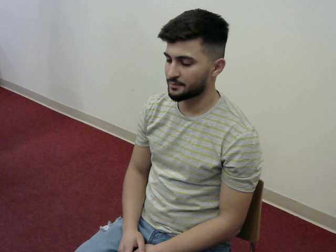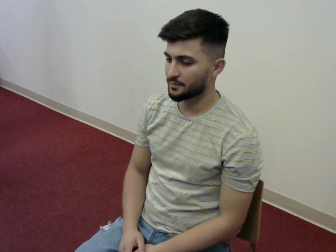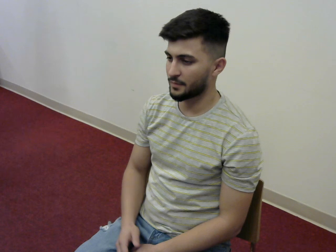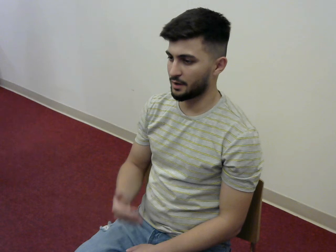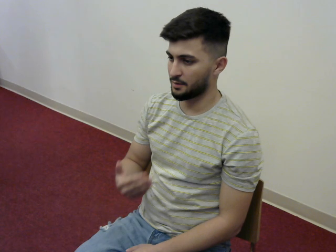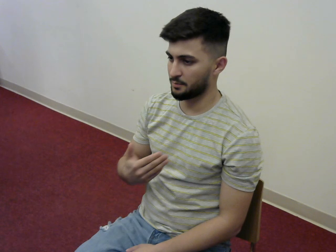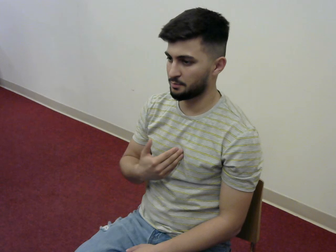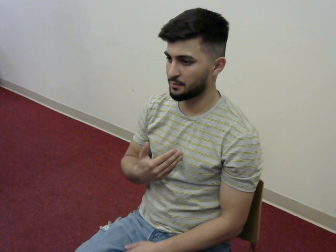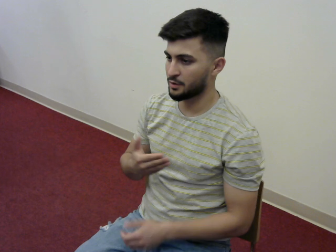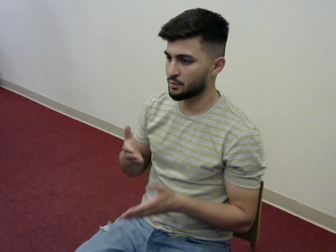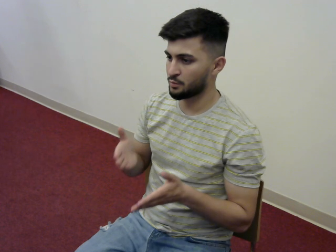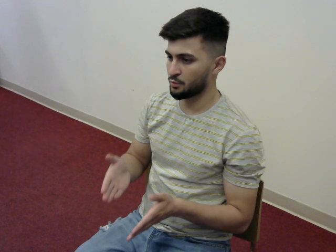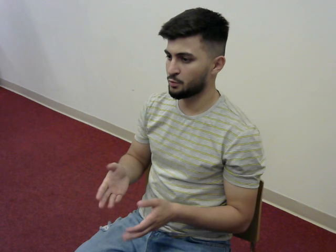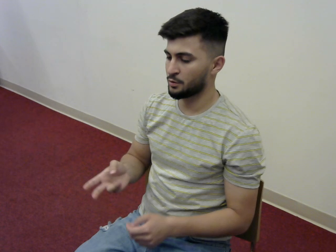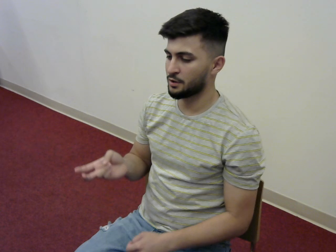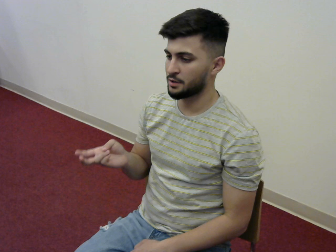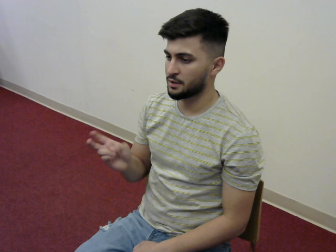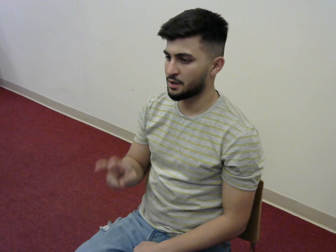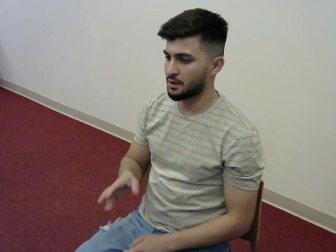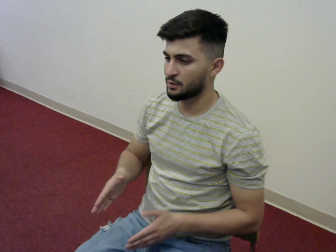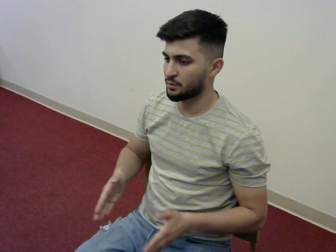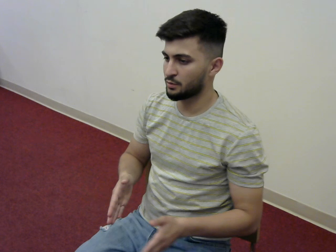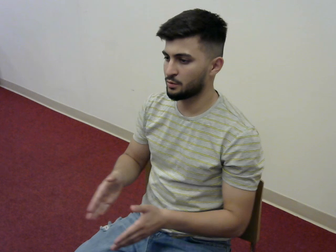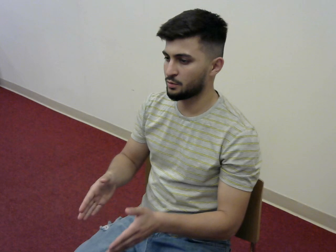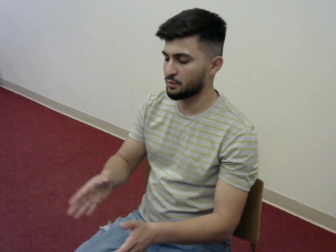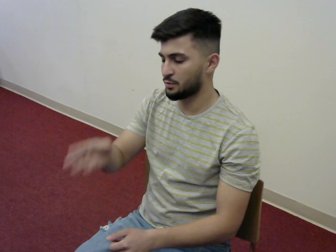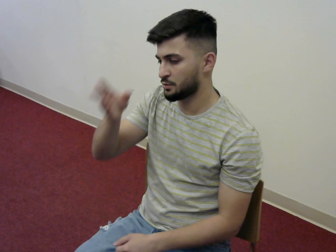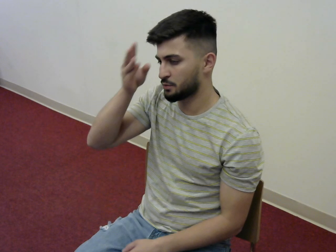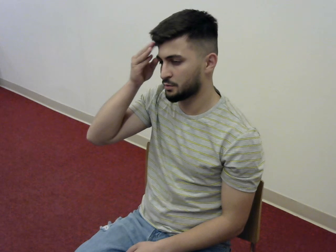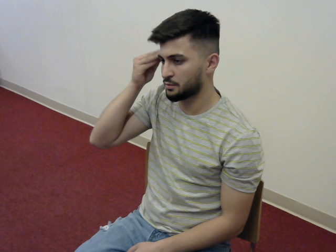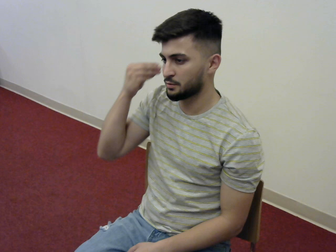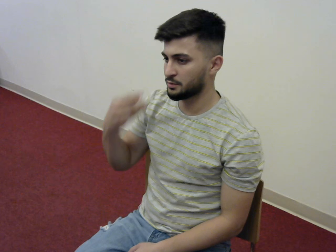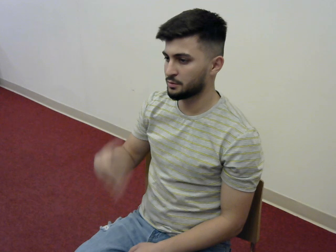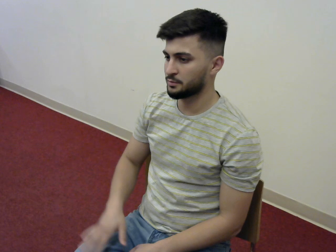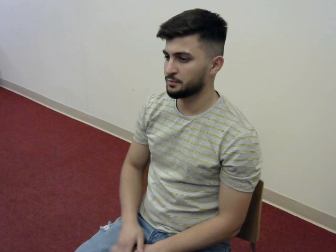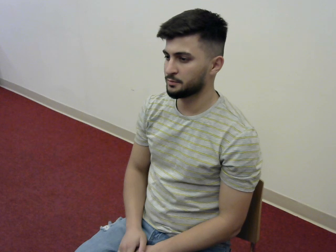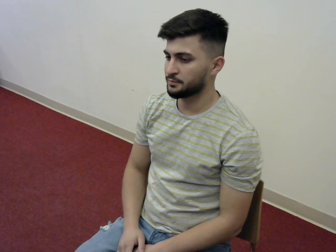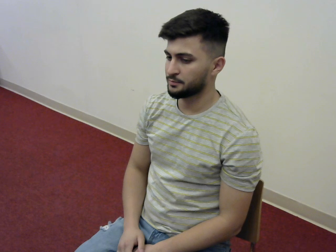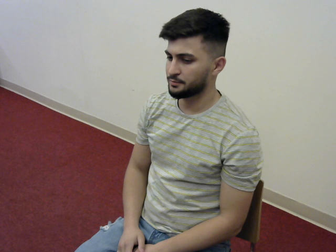Mən bura gələn yolu unutmuşam